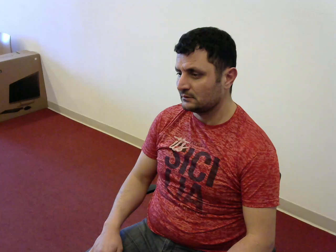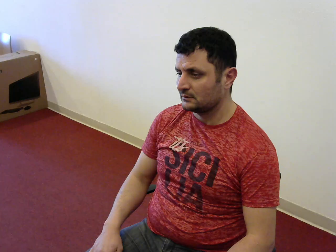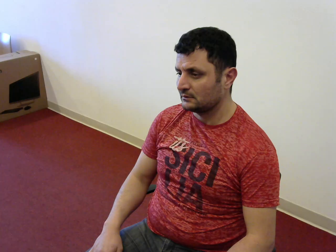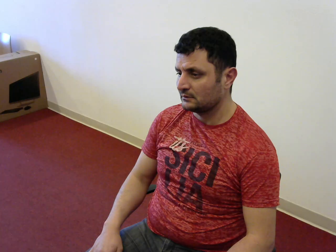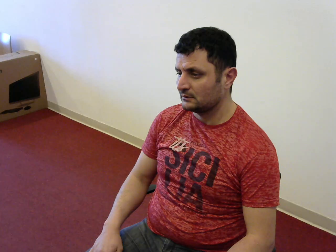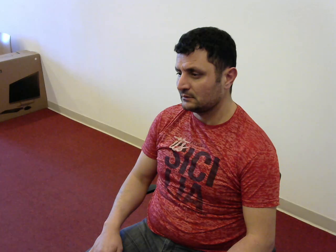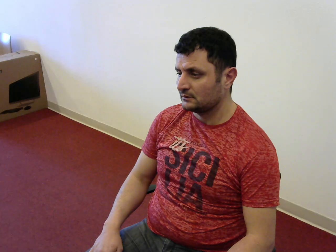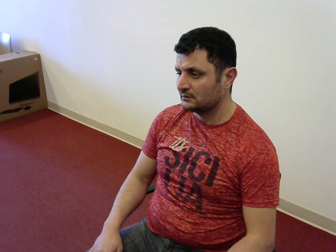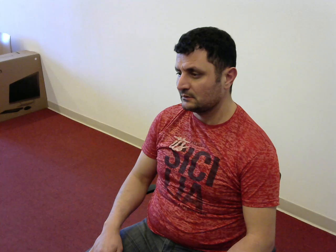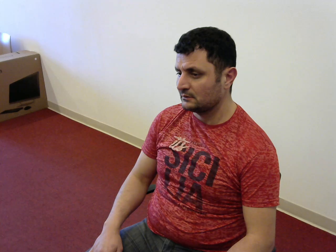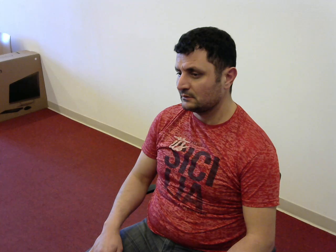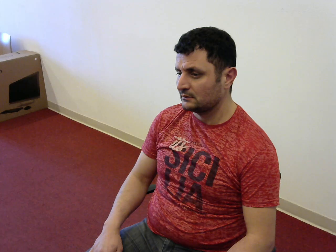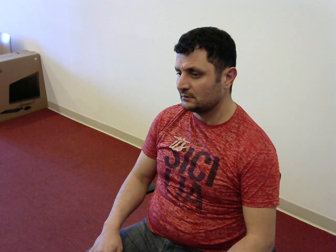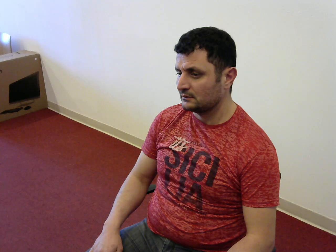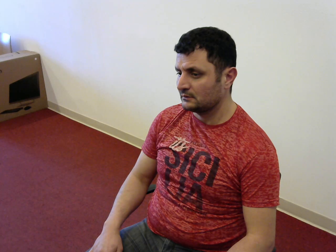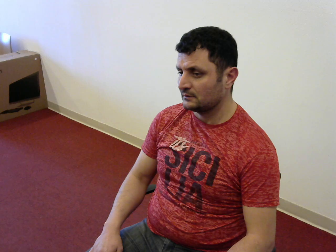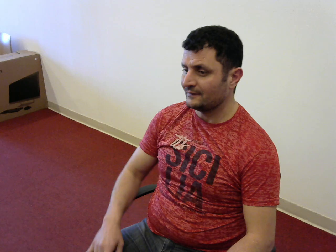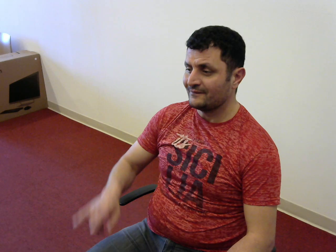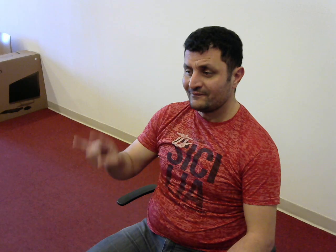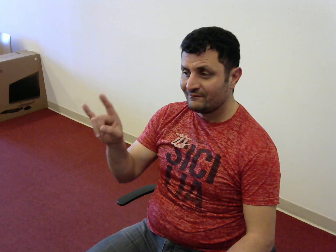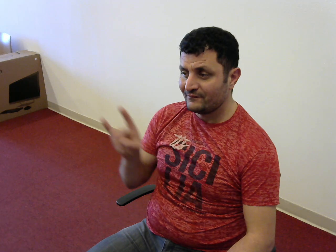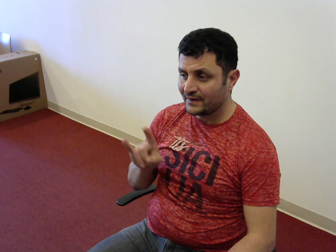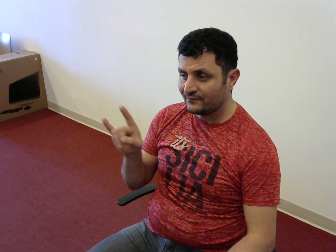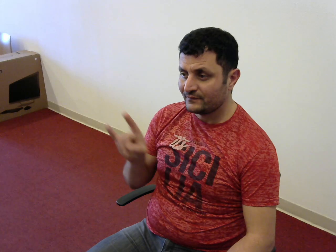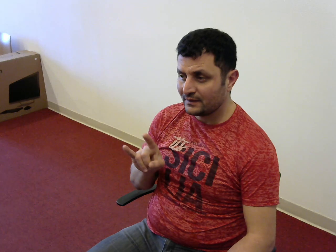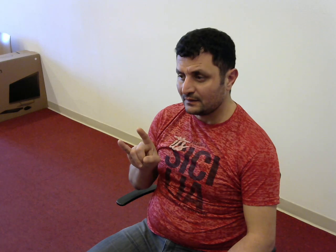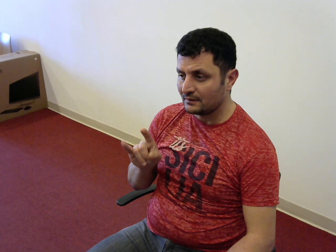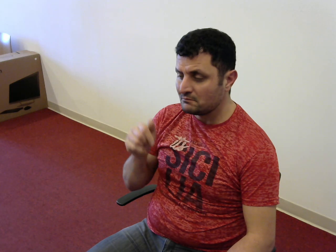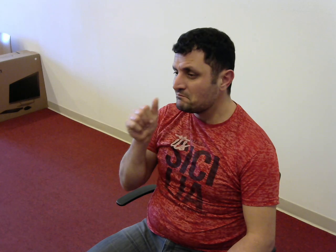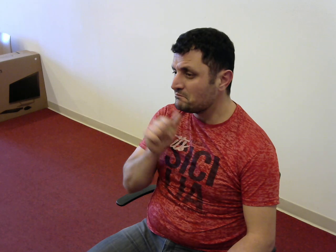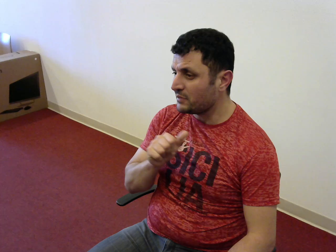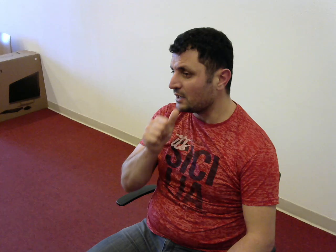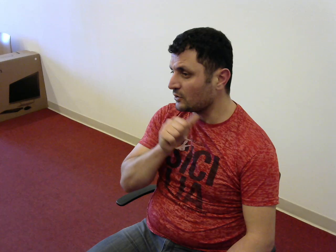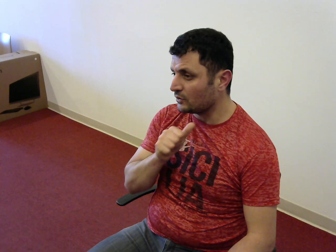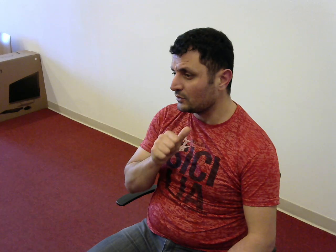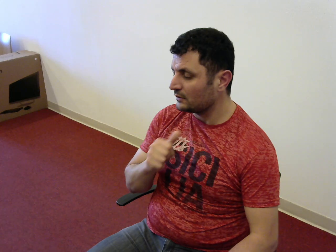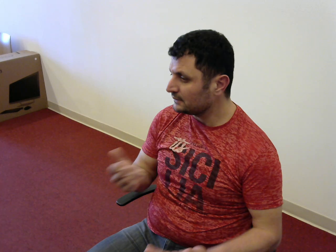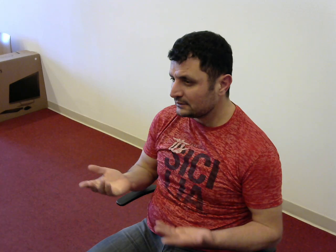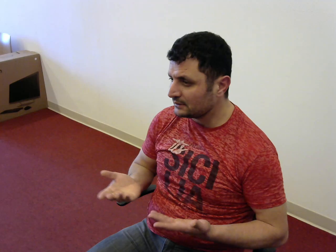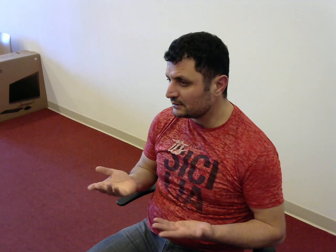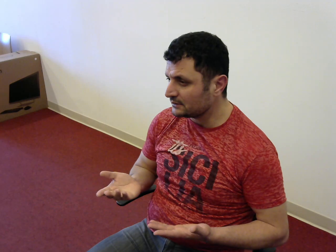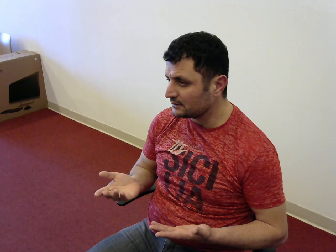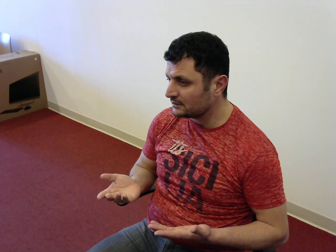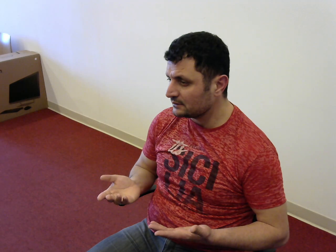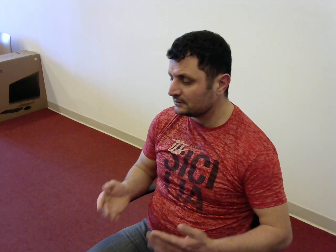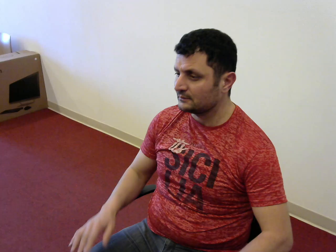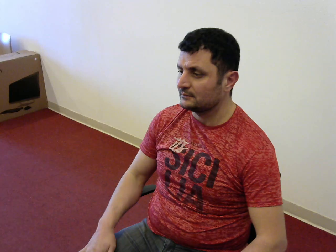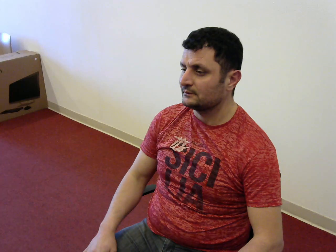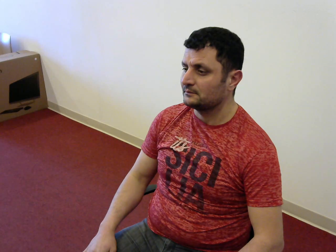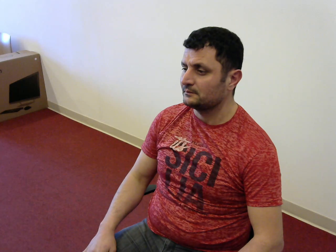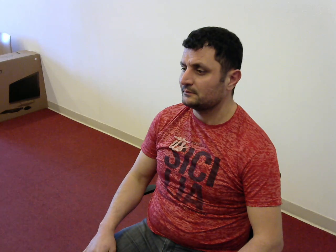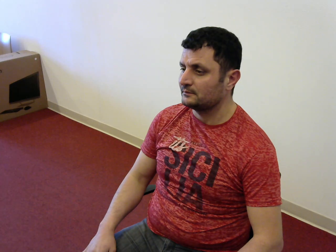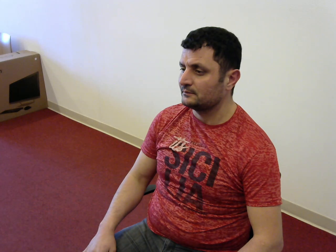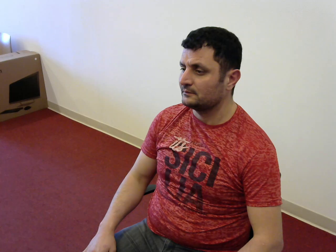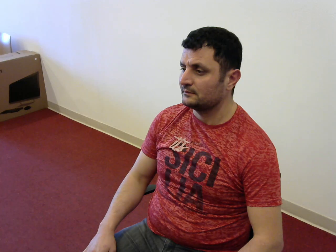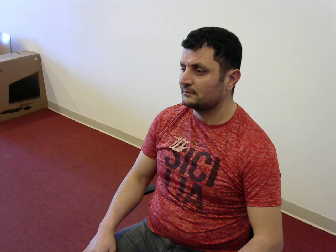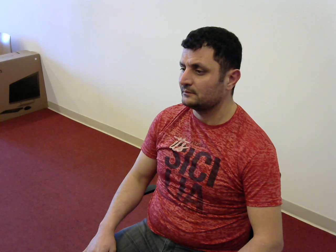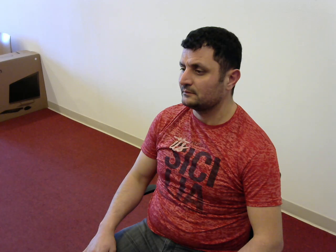WiFi-ın parolu nədir?